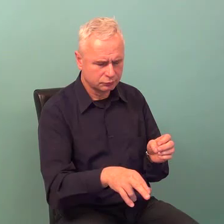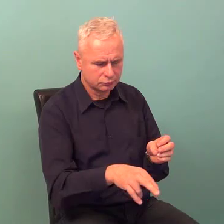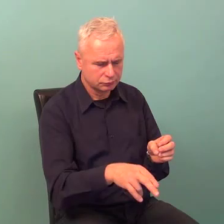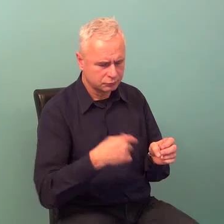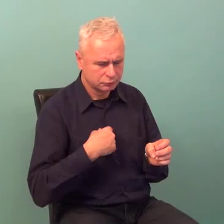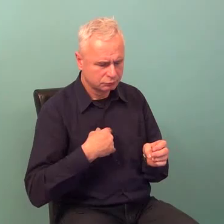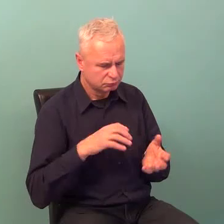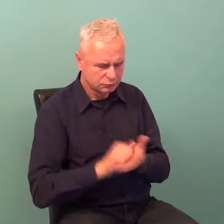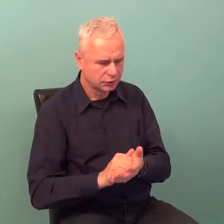Jestem zajęty.